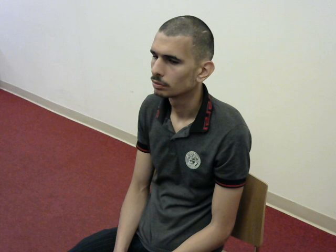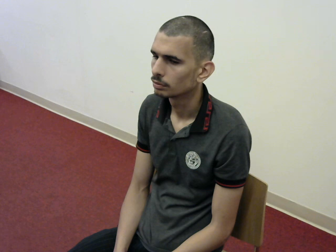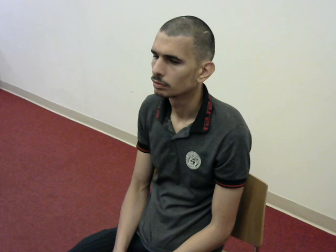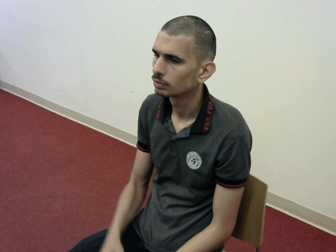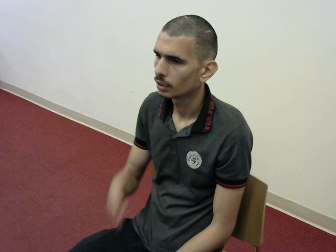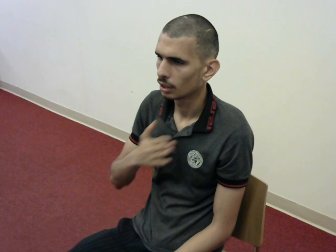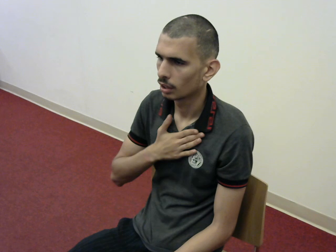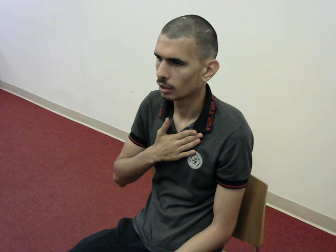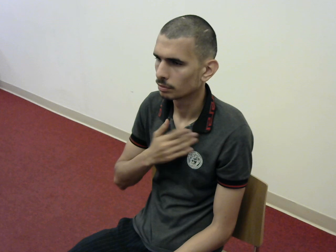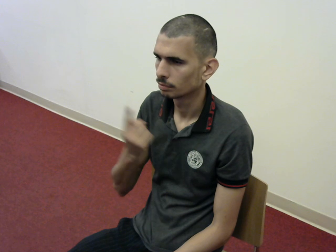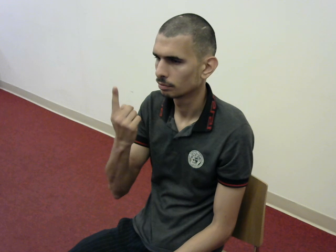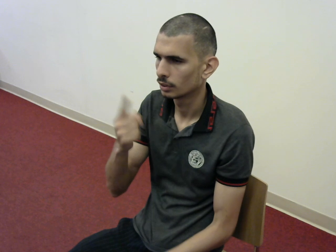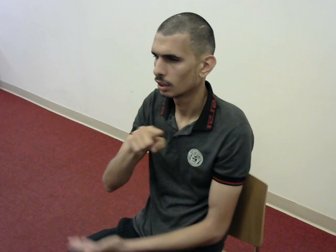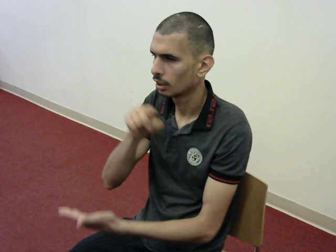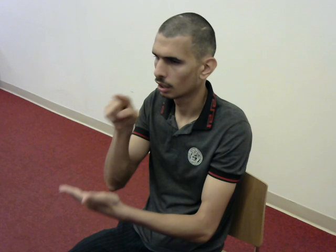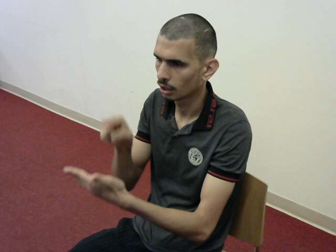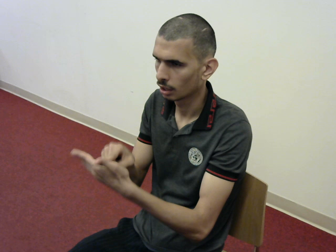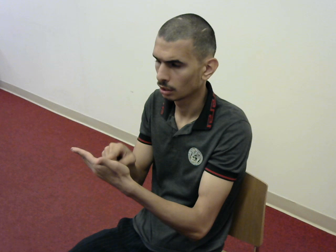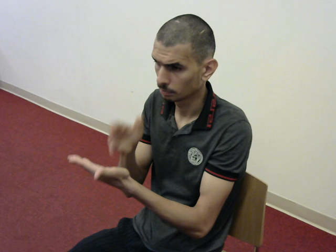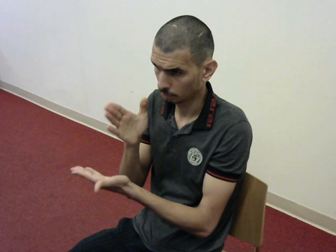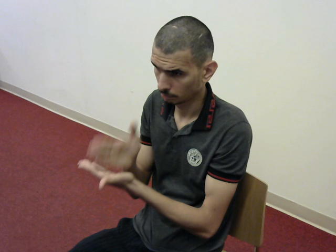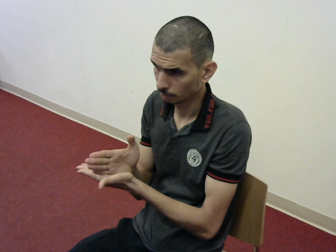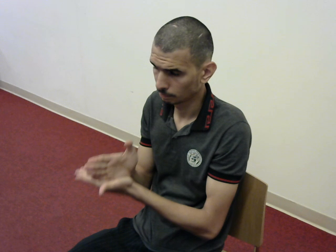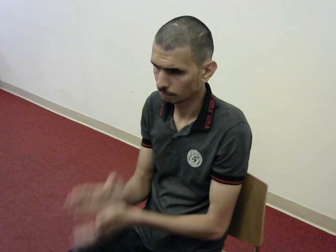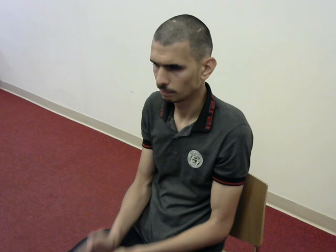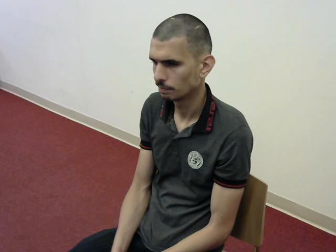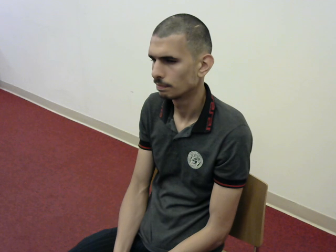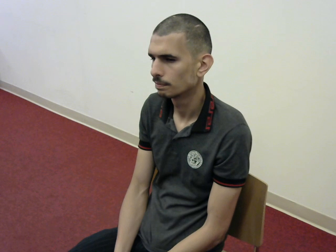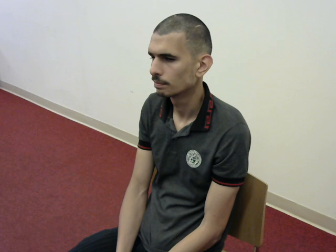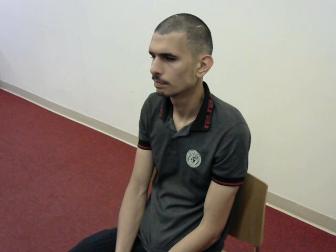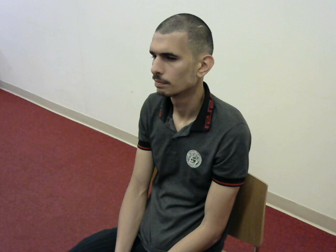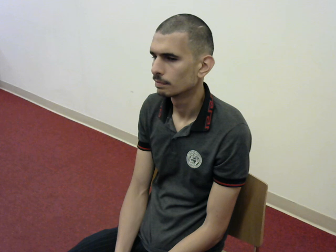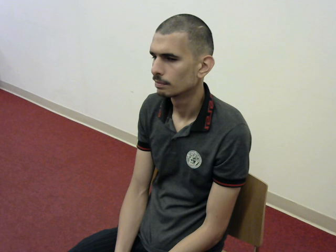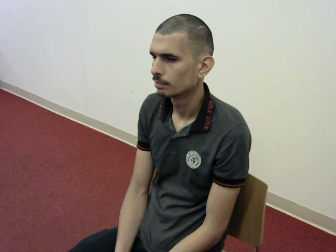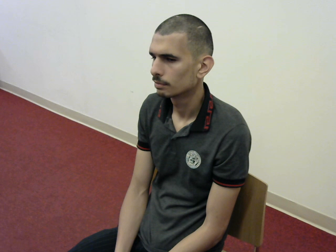Mənim bir sualım var